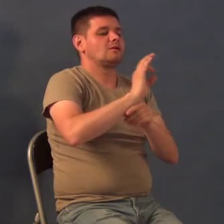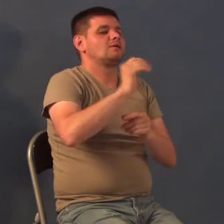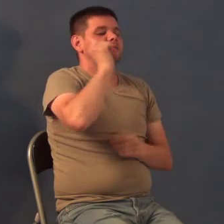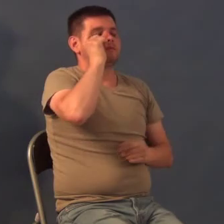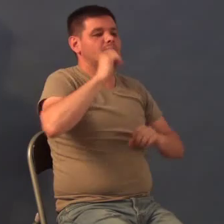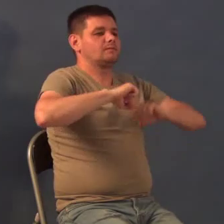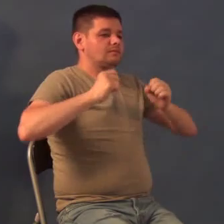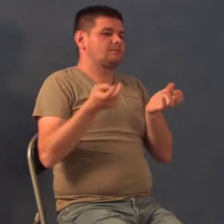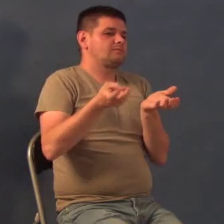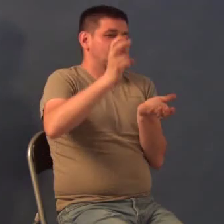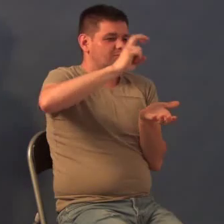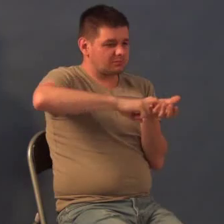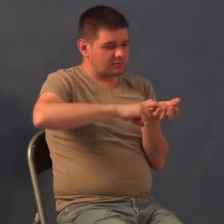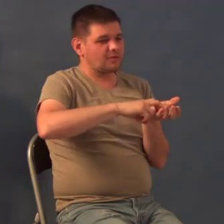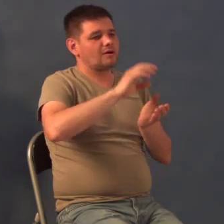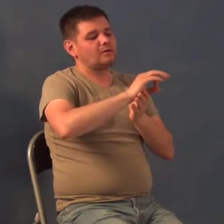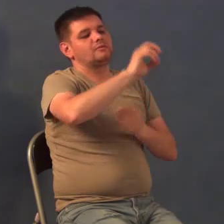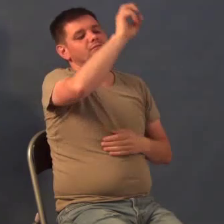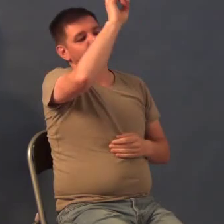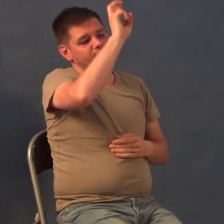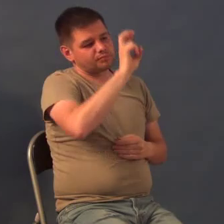Rano mężczyzna wstaje.